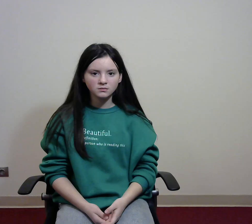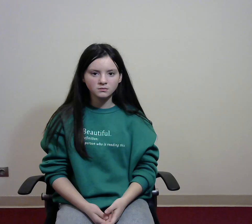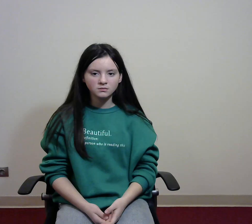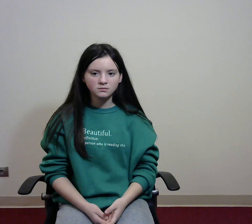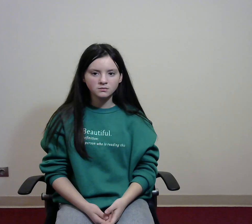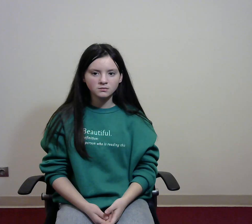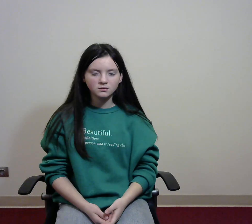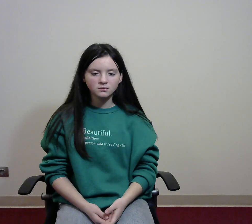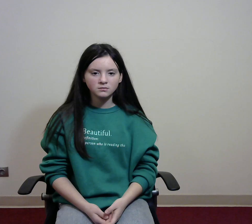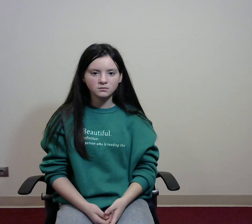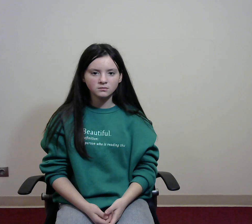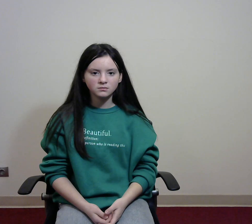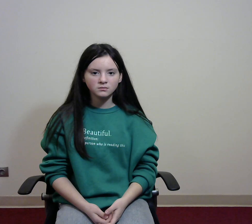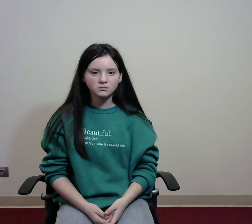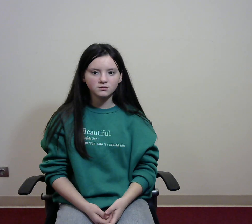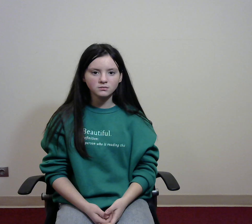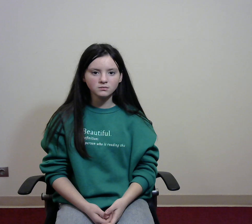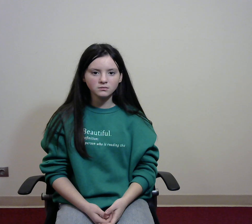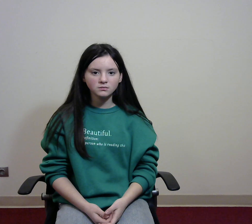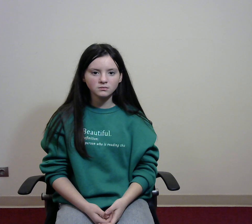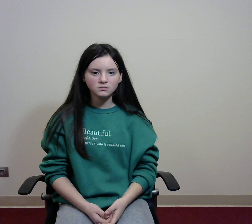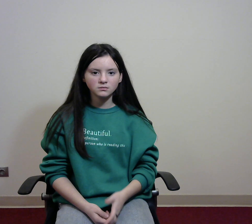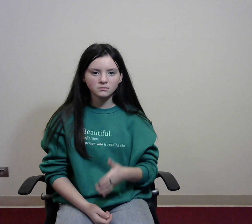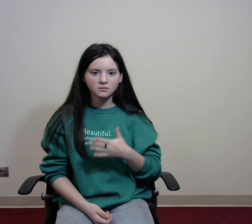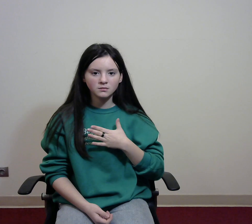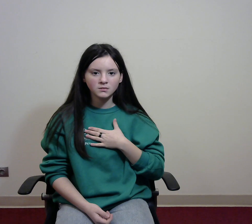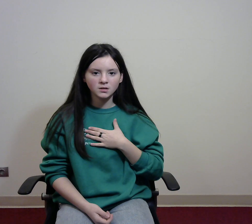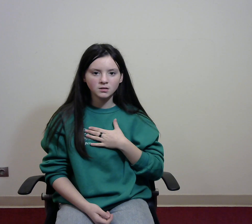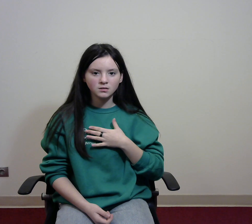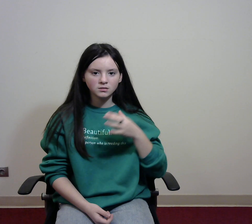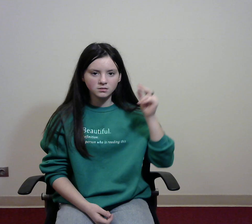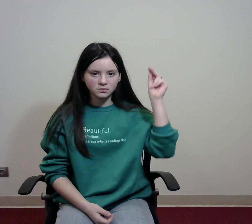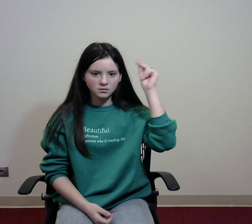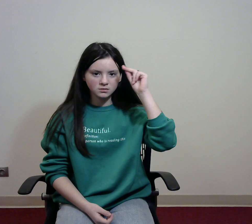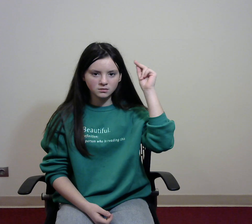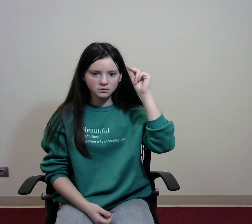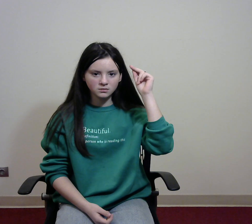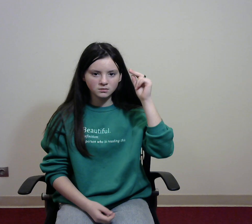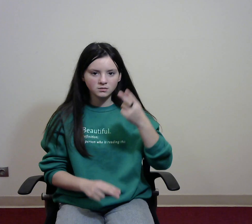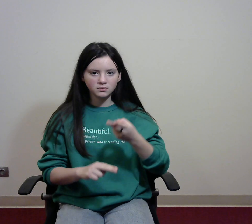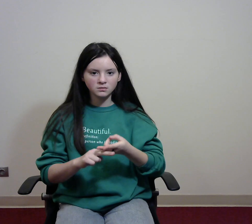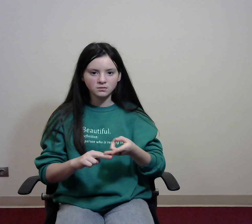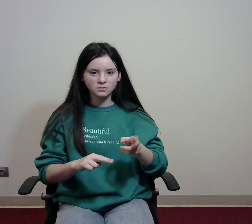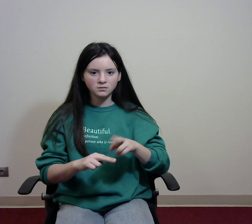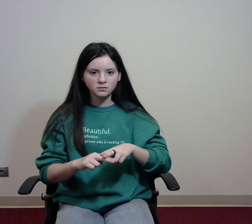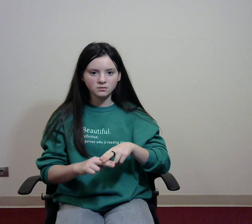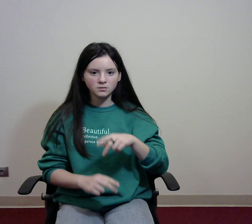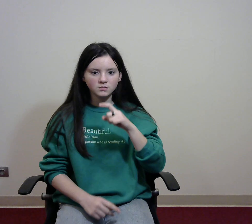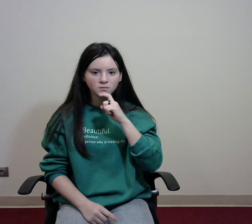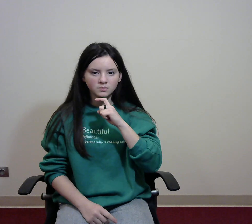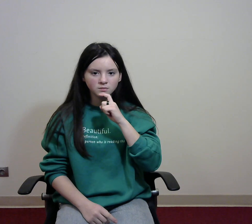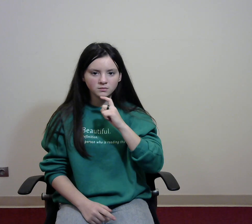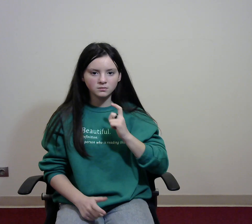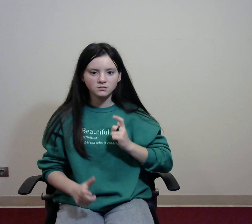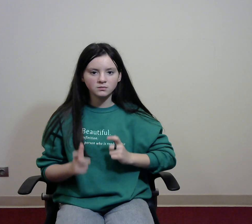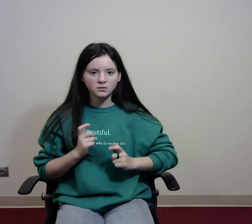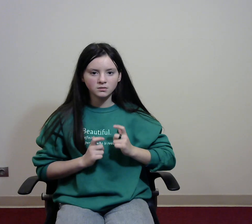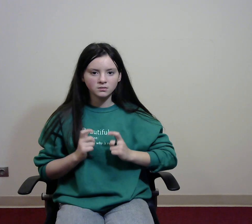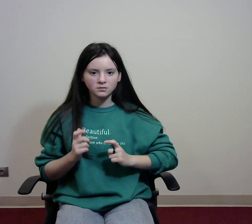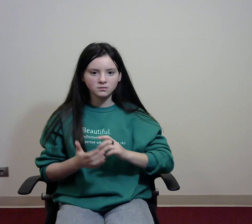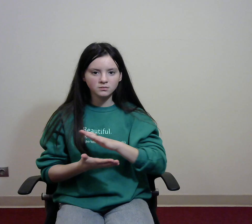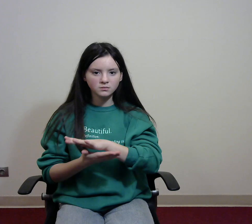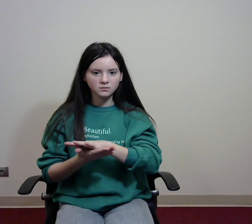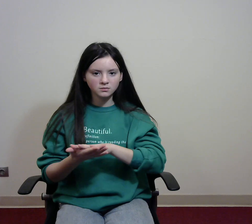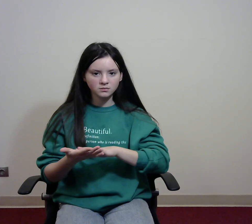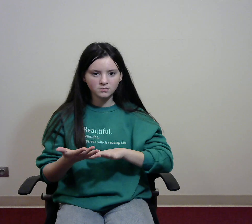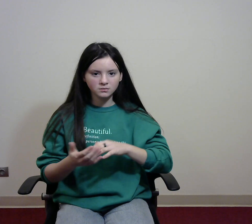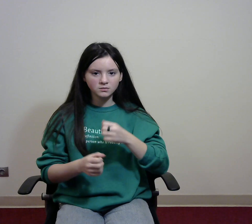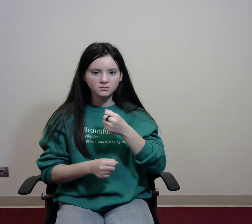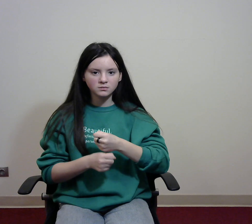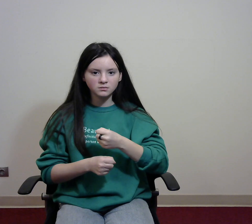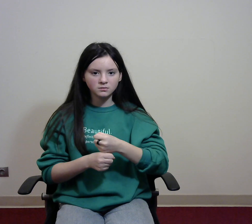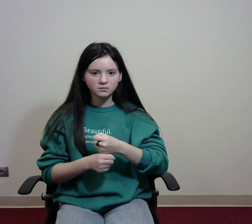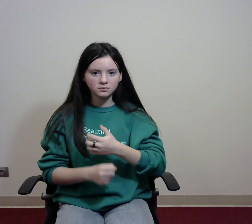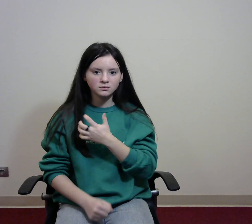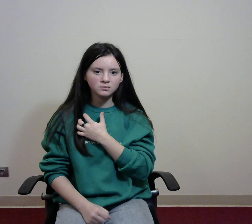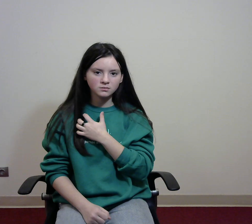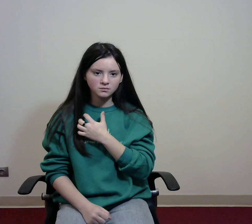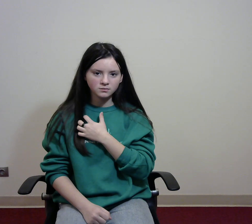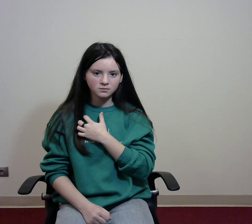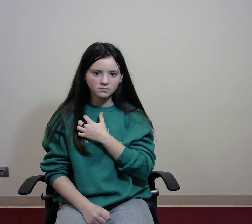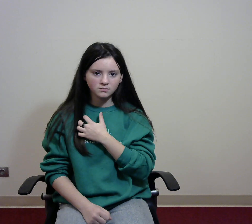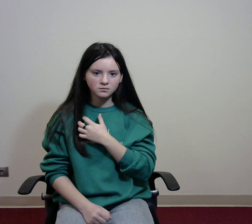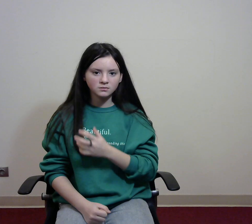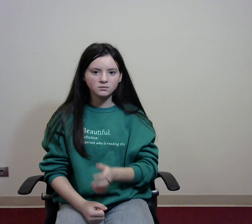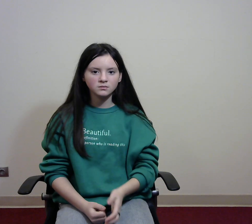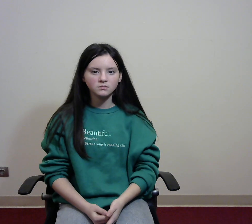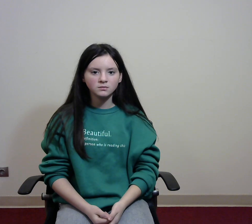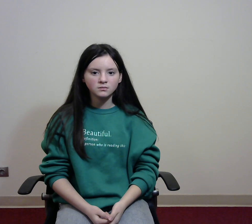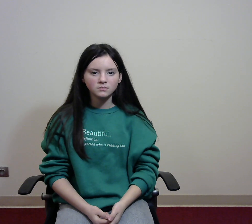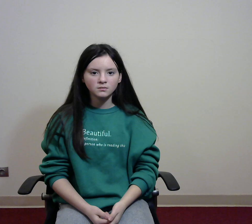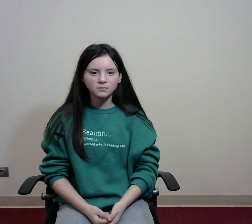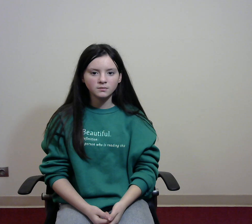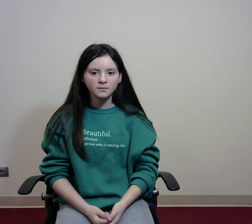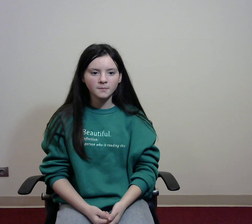Mən təhsilimi bu universitetdə davam etmək istəyirəm